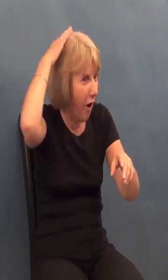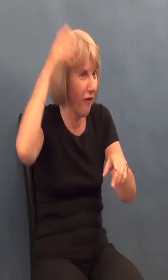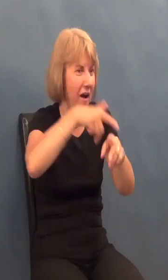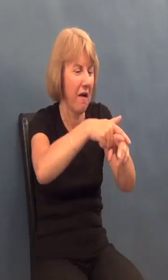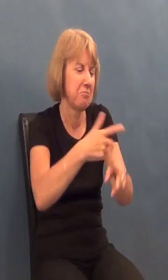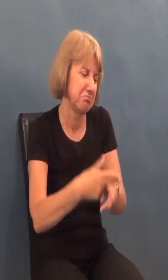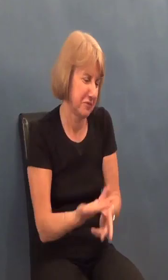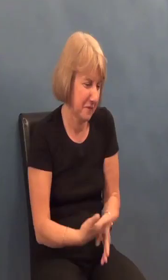Przerwało i zobaczymy co dalej.